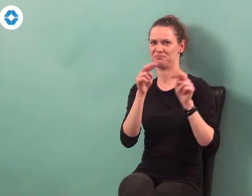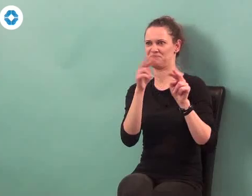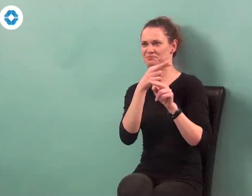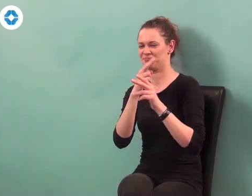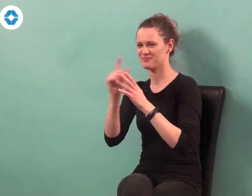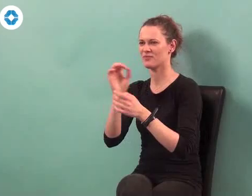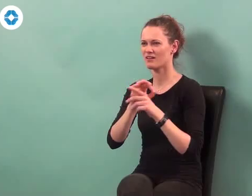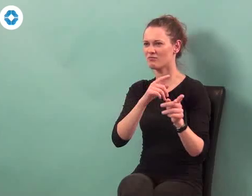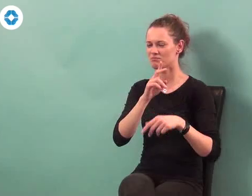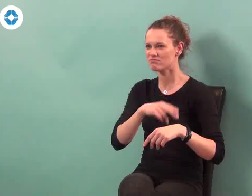Akurat policjant patrzy na niego i jest podenerwowany.